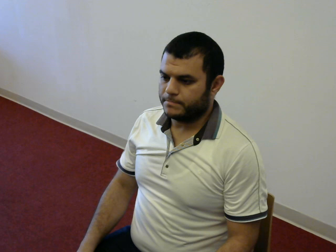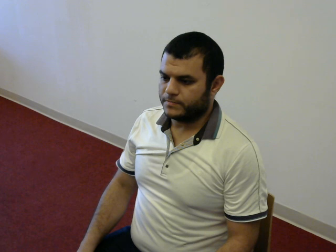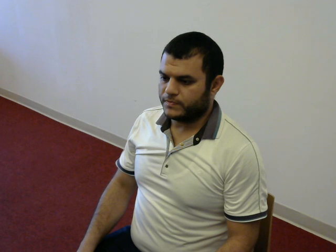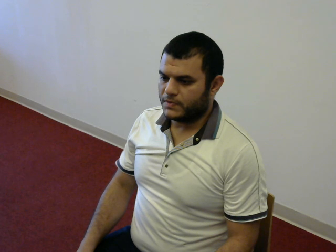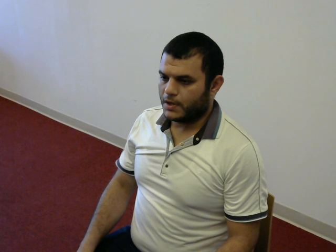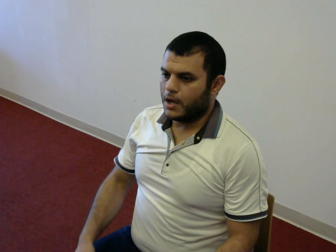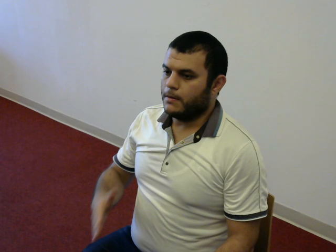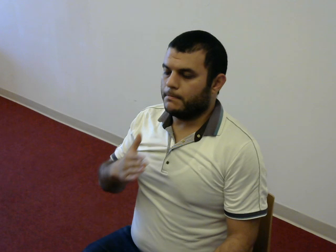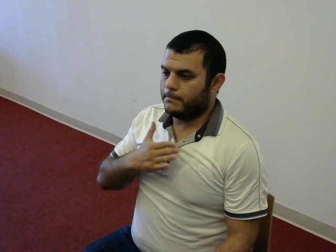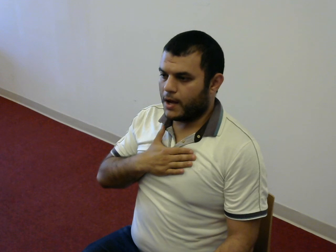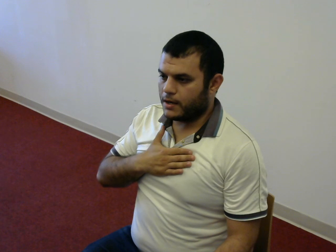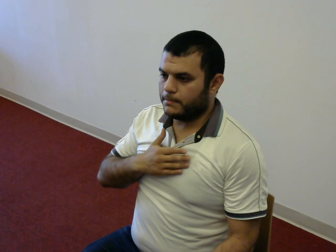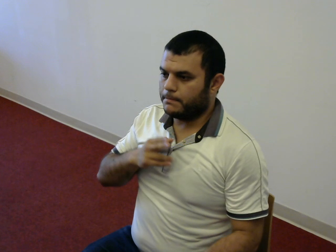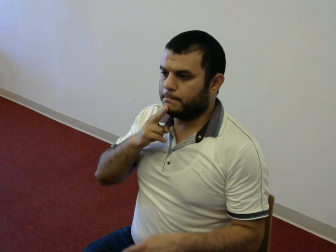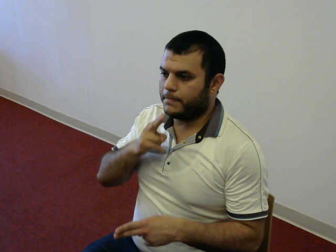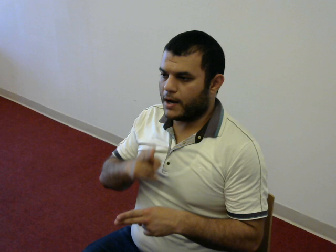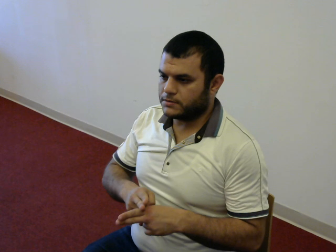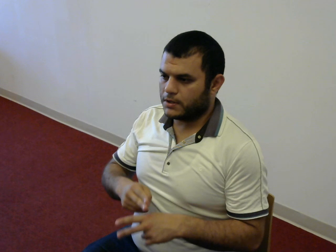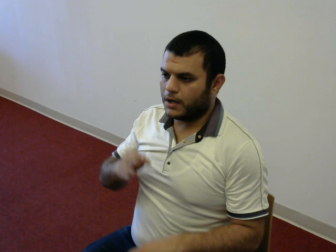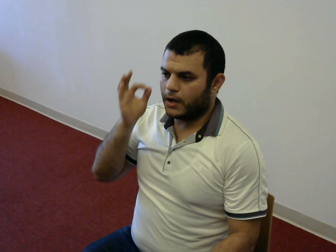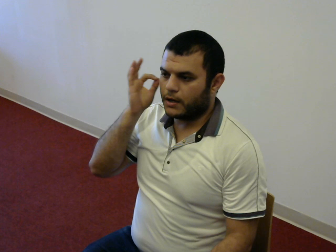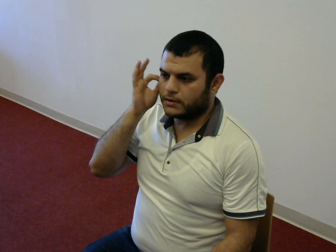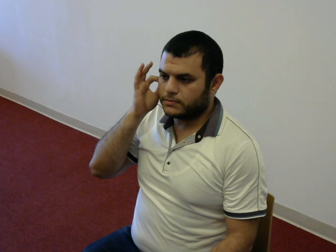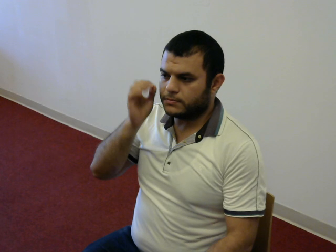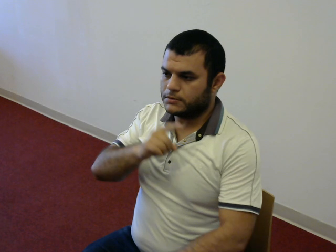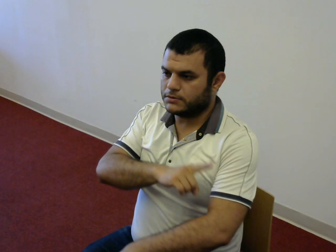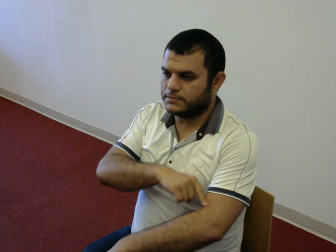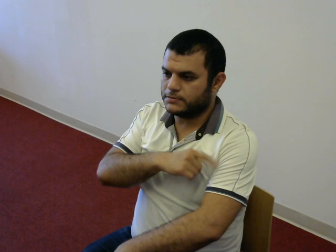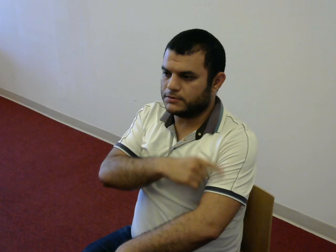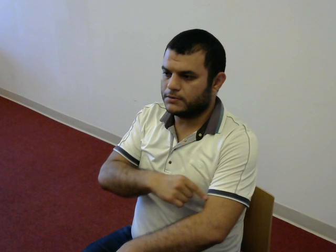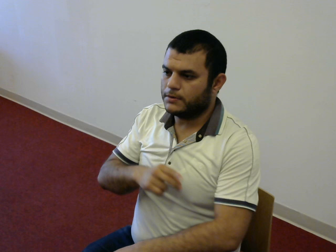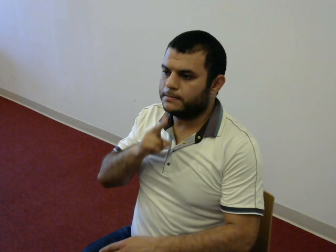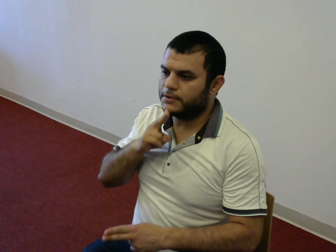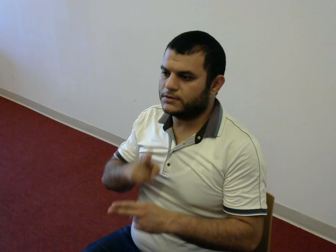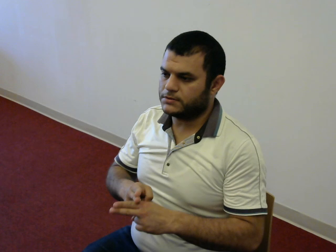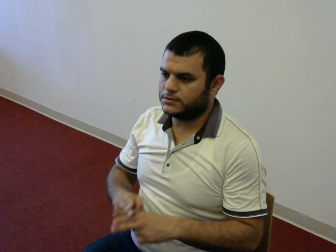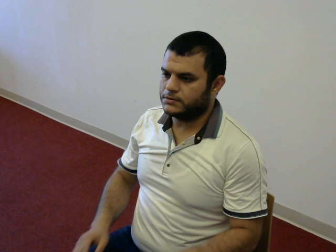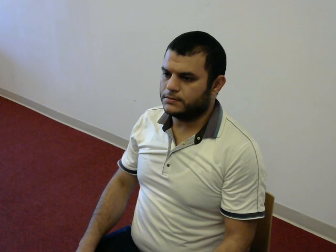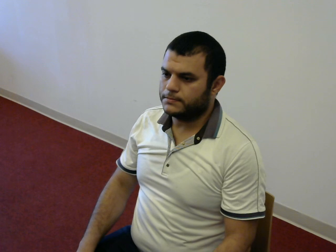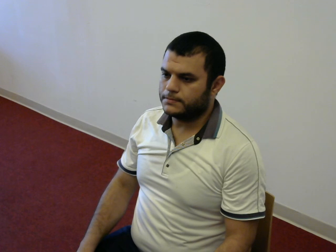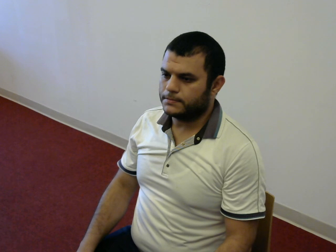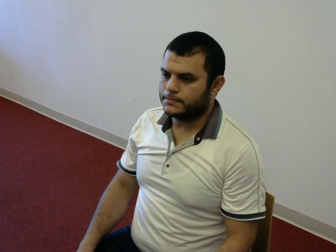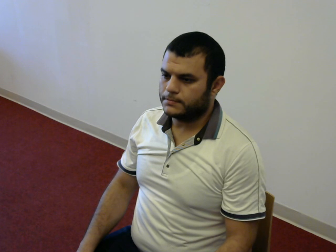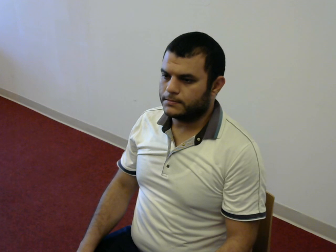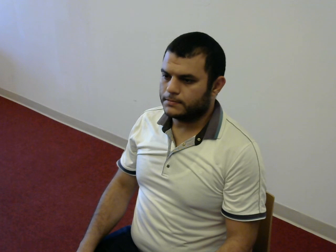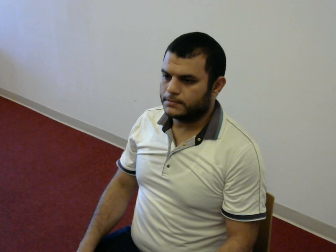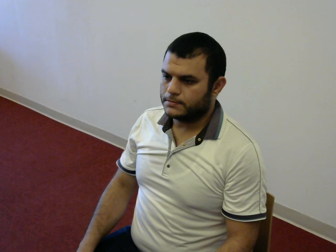Mənim bacım tibb bacısıdır